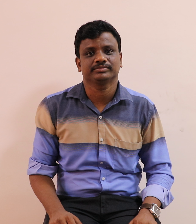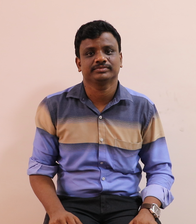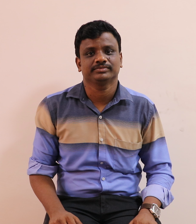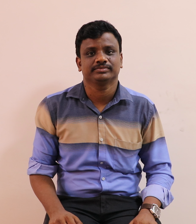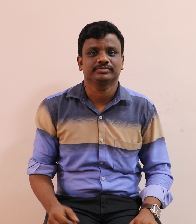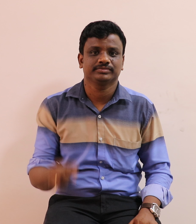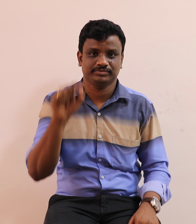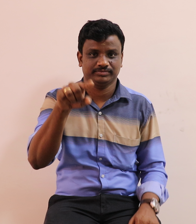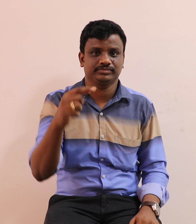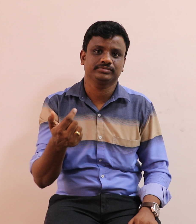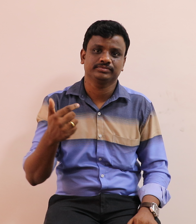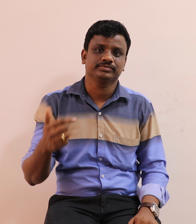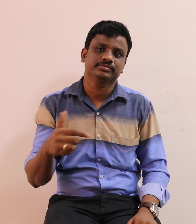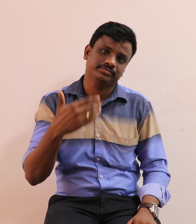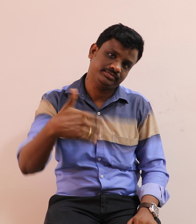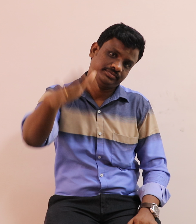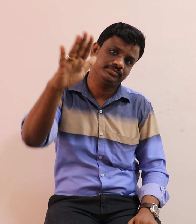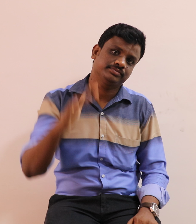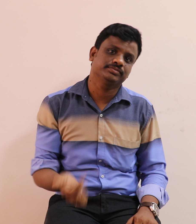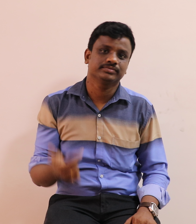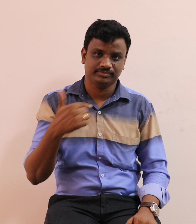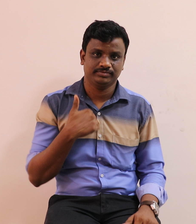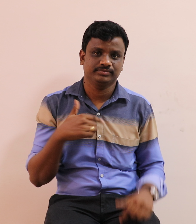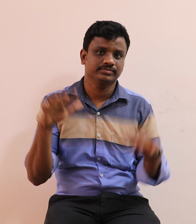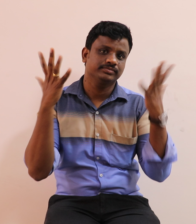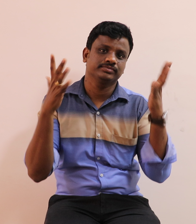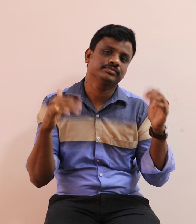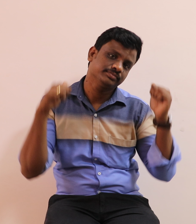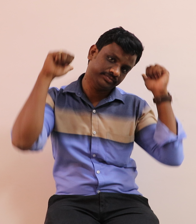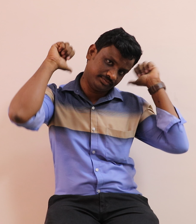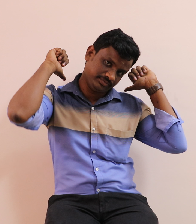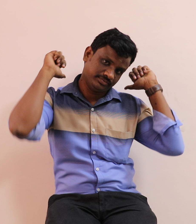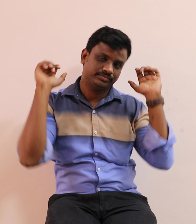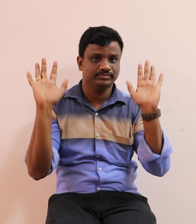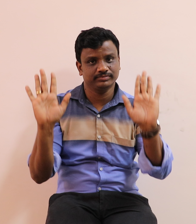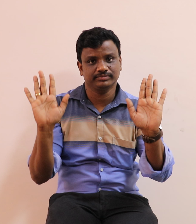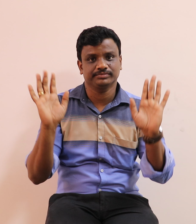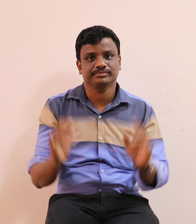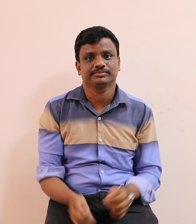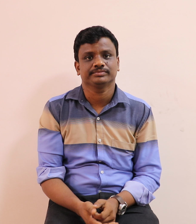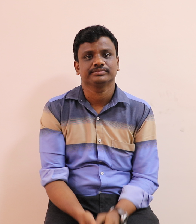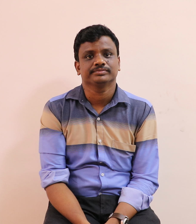you do anything, i do not care